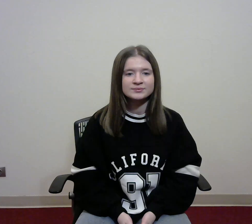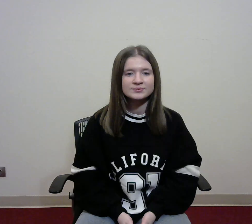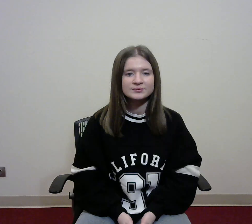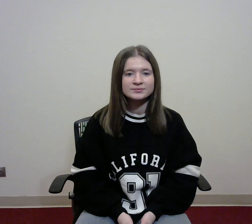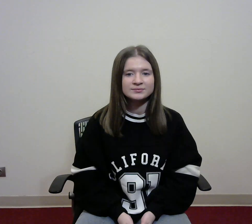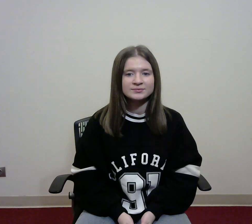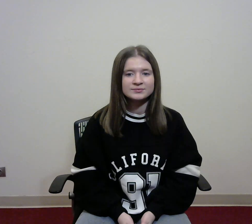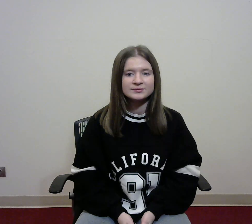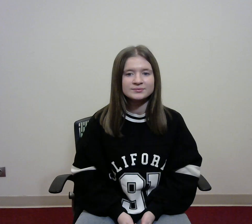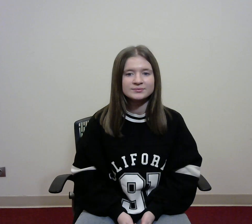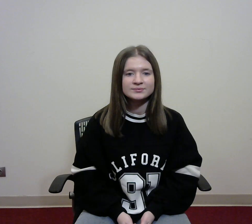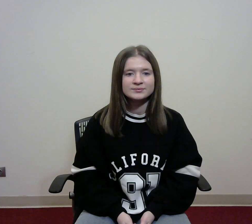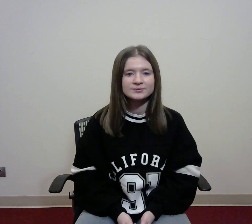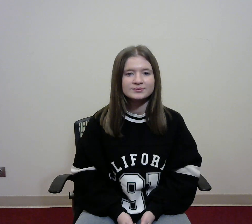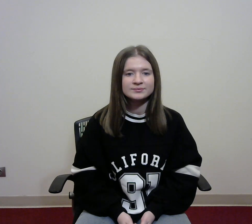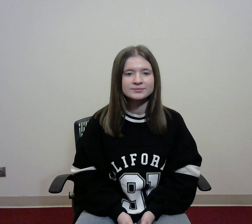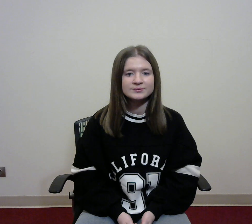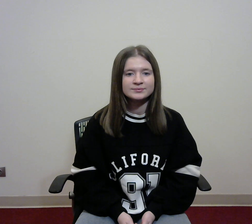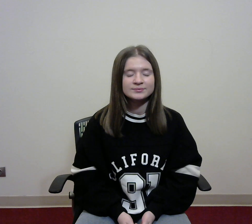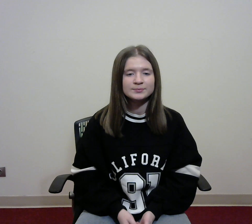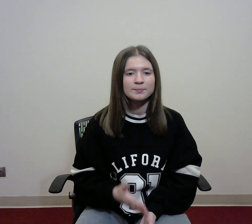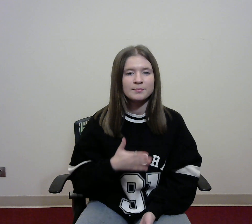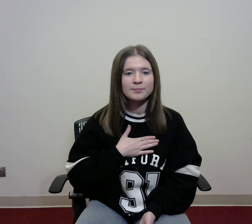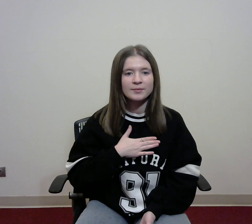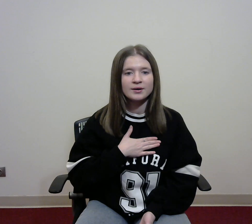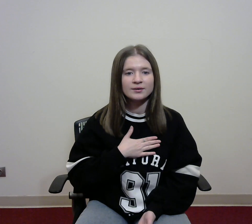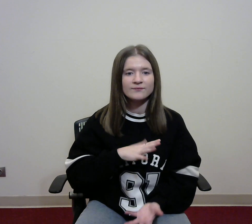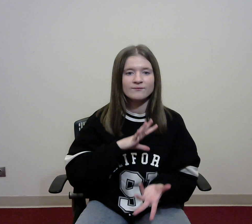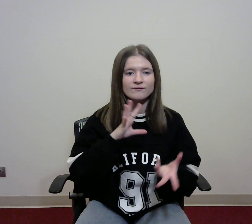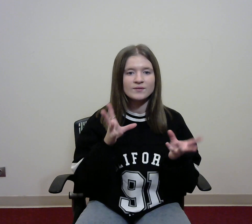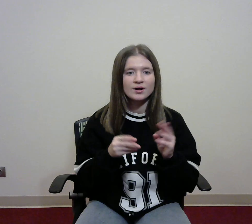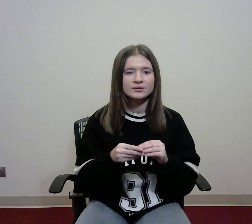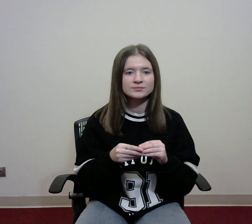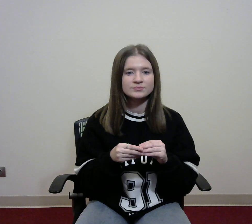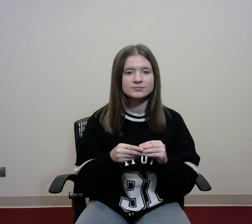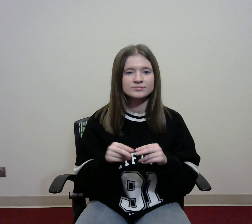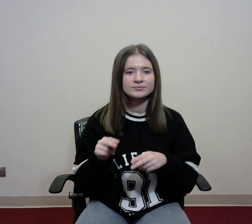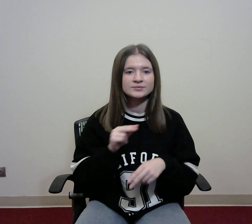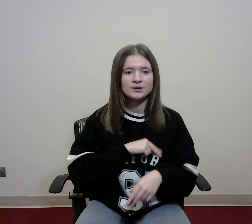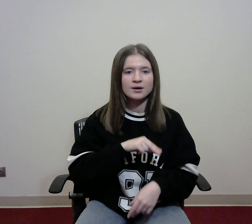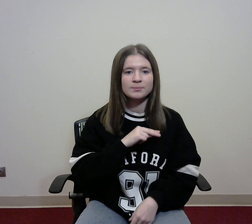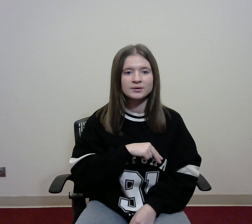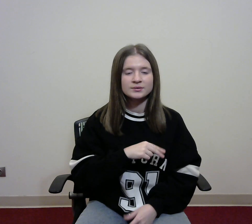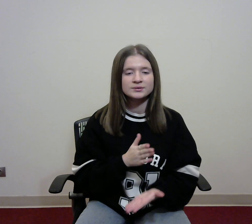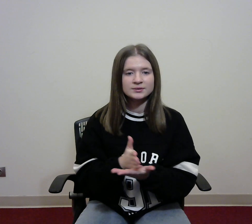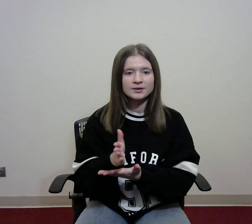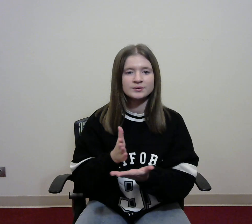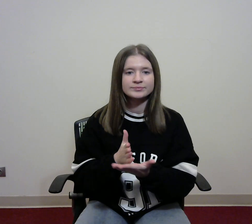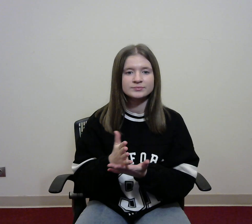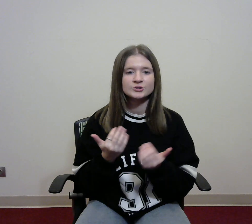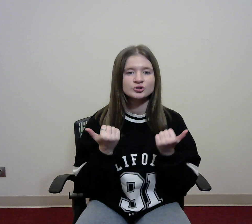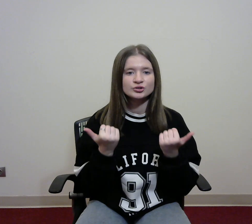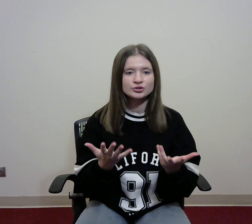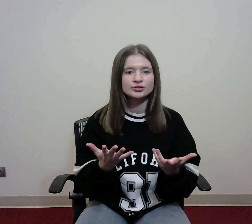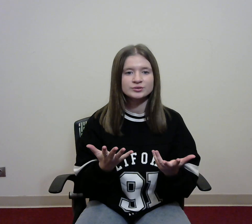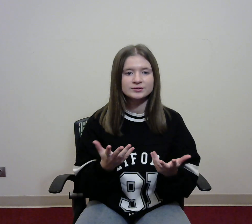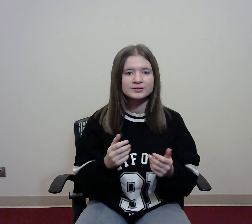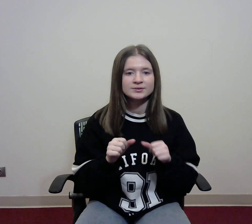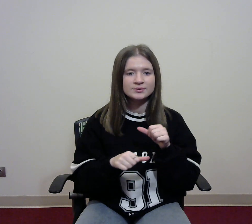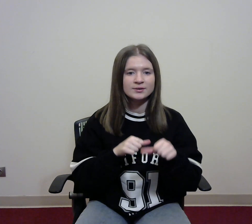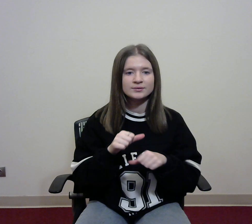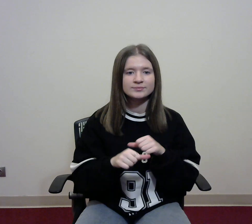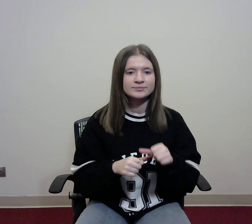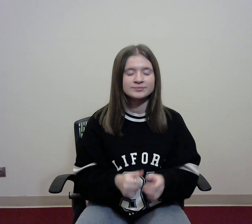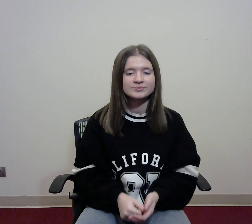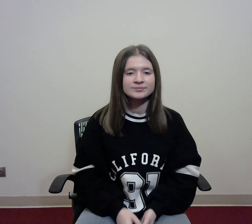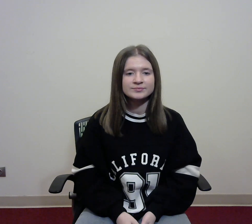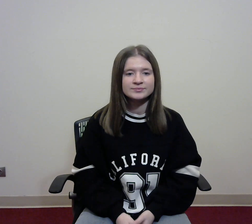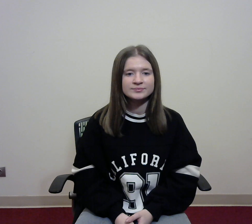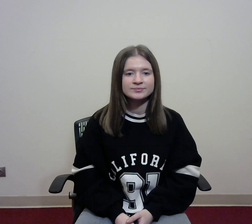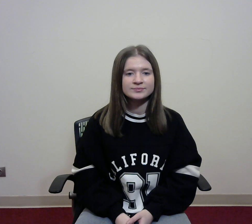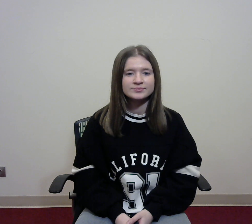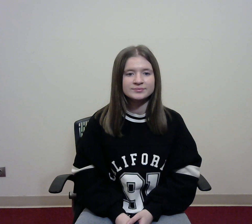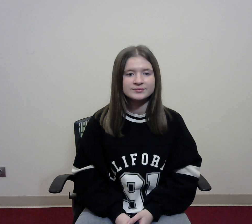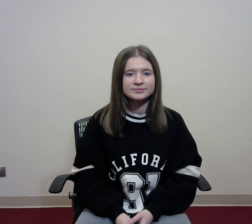Mənim ümumi iş stajım neçə ildir?